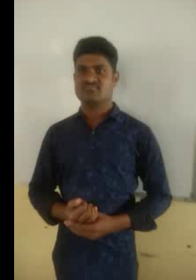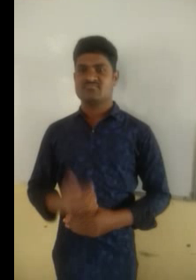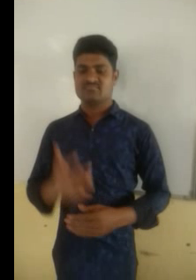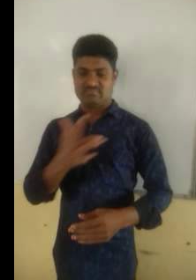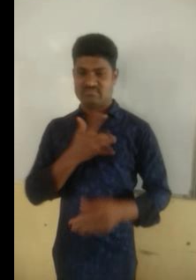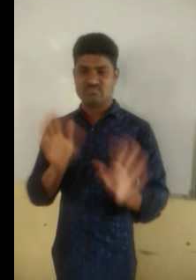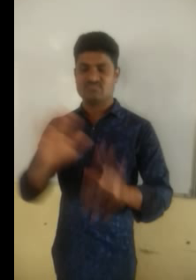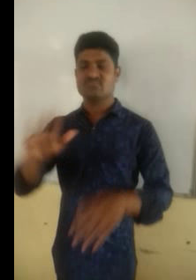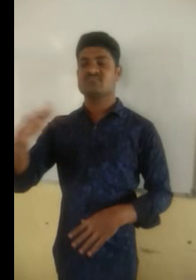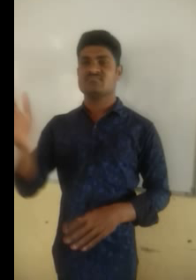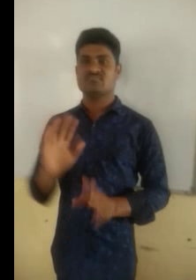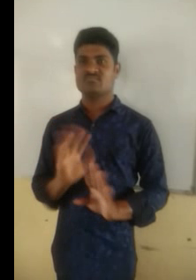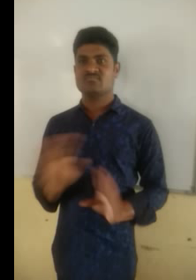do not abuse him